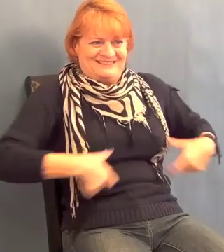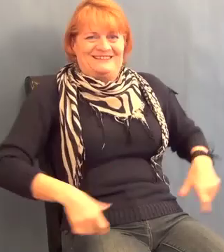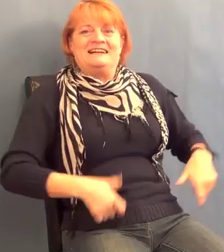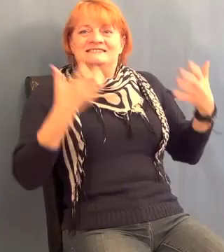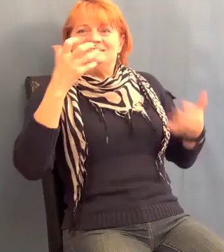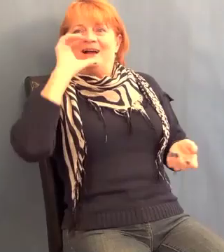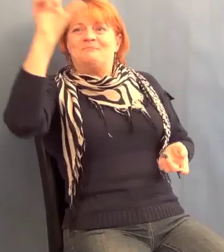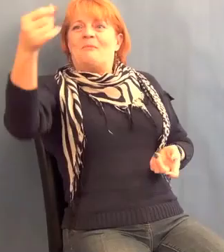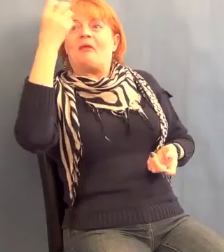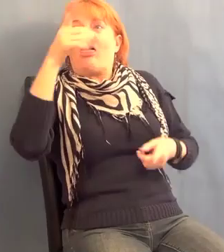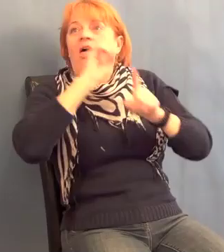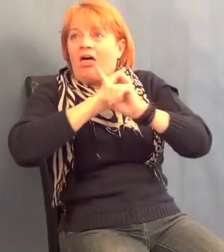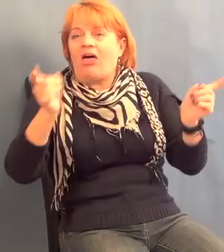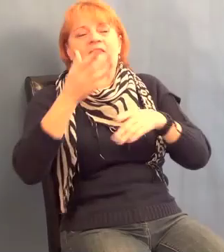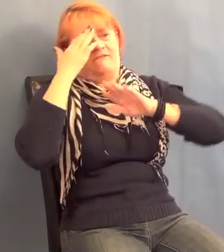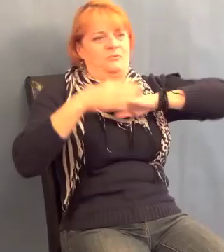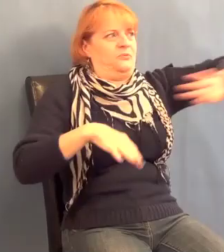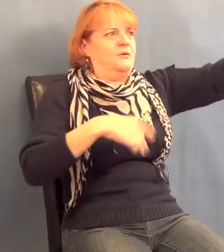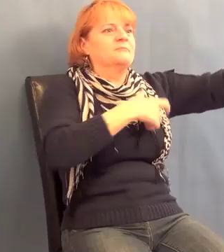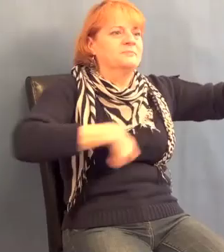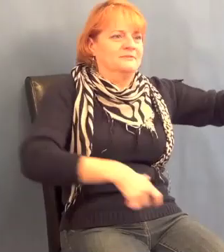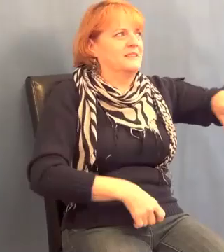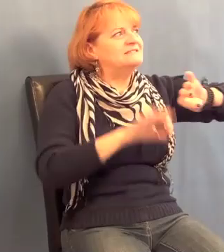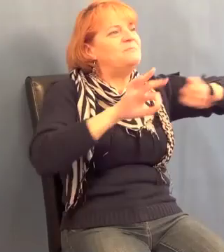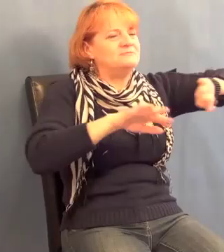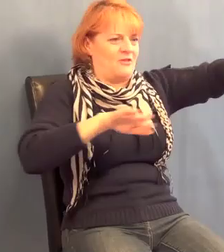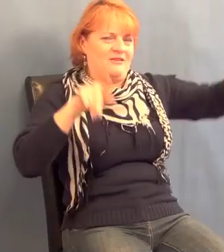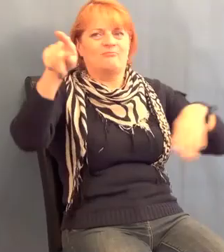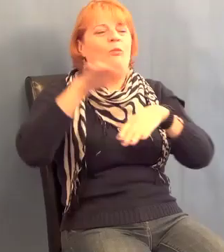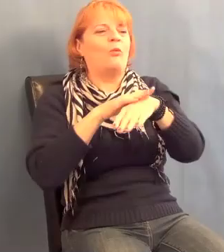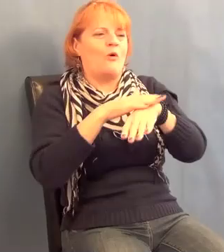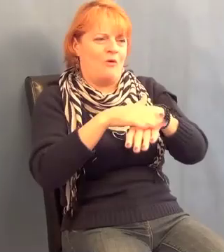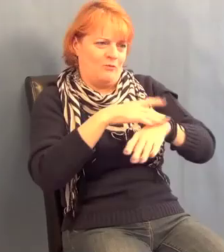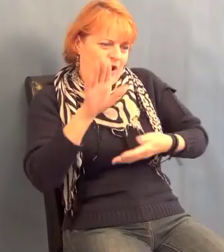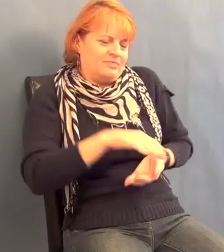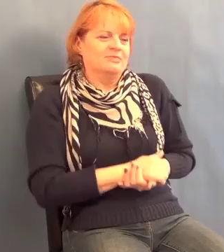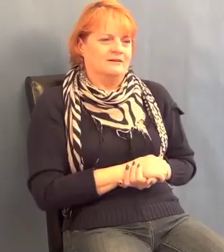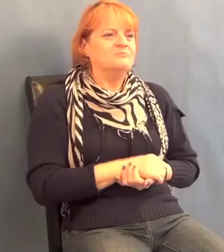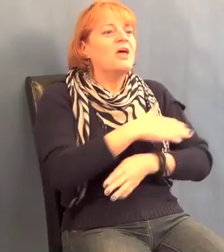Jak chcę iść w kostiumie na plażę, to muszę iść tam, gdzie chodzi się w kostiumie, a nie do strefy dla nagich ludzi.